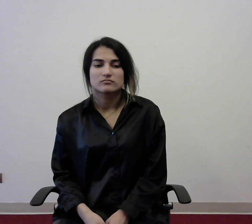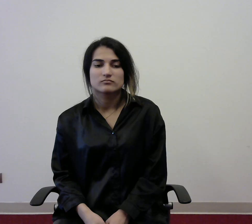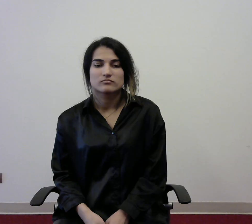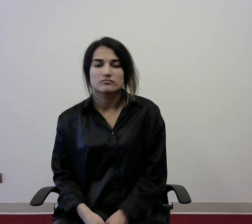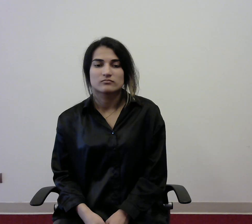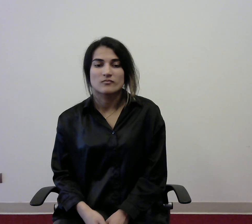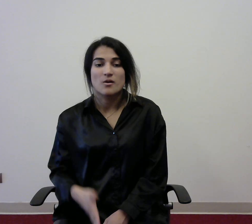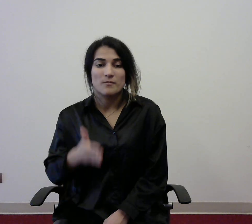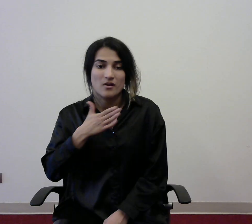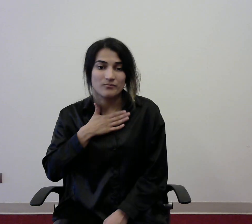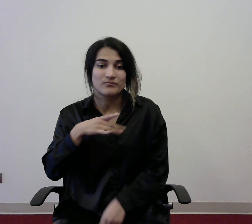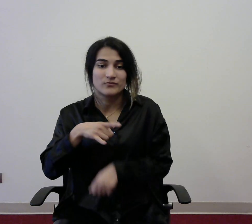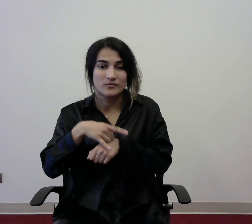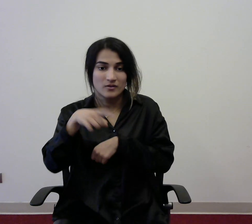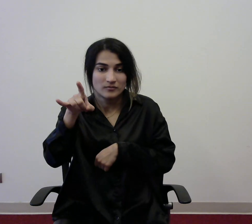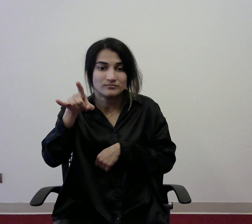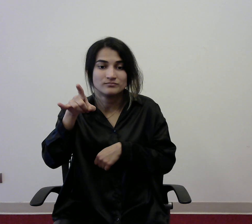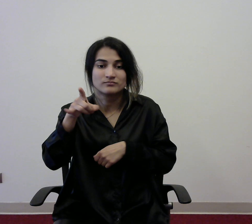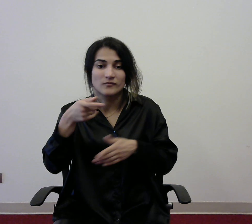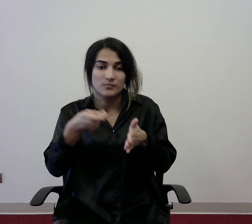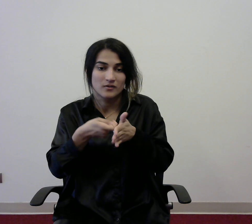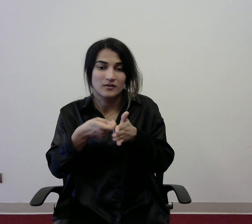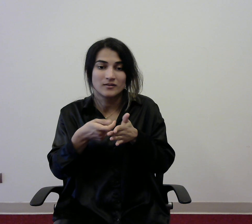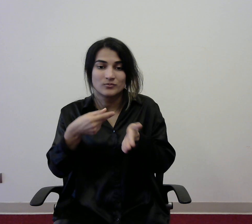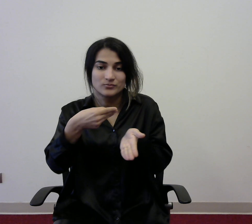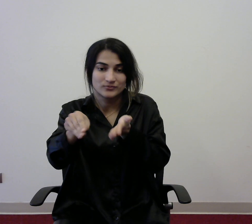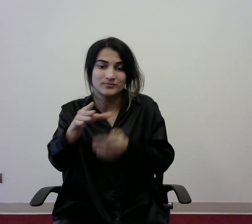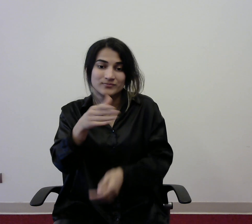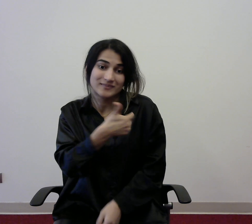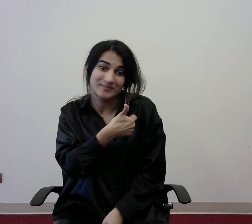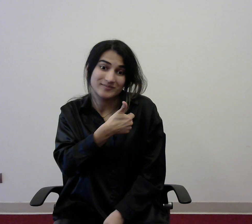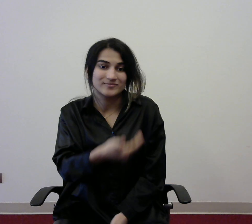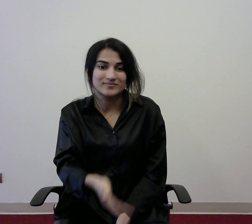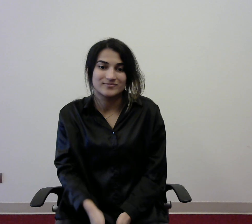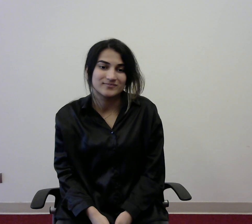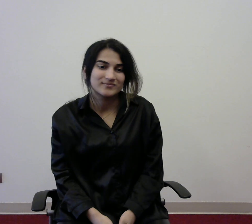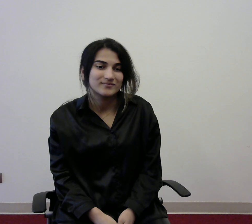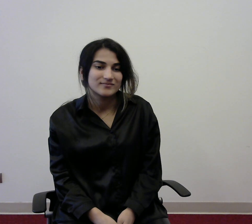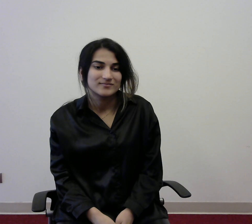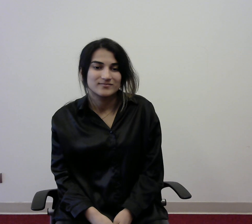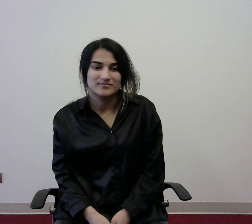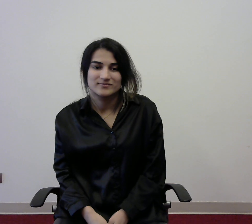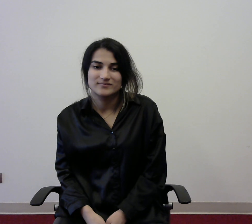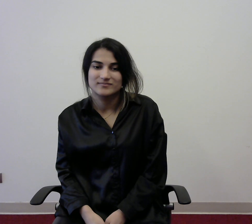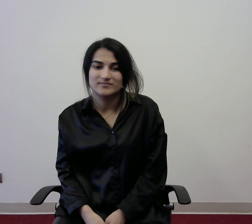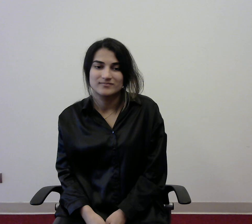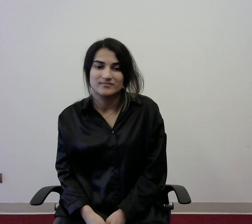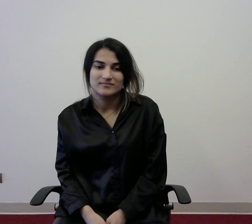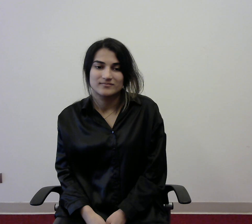Mən təyyarə bileti almaq istəyirəm